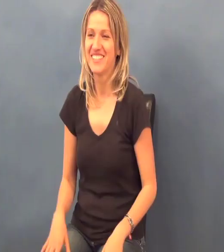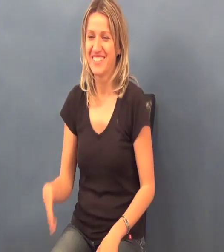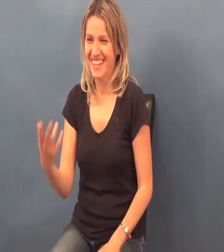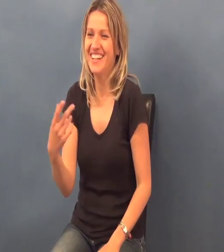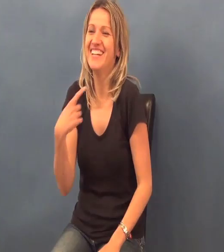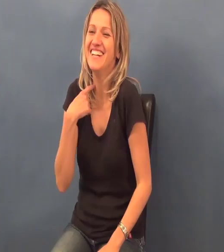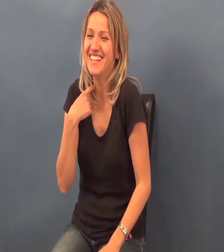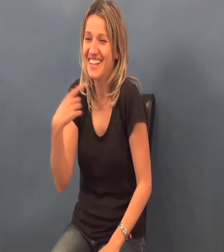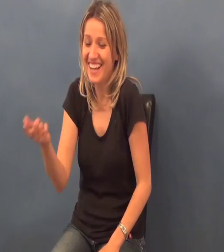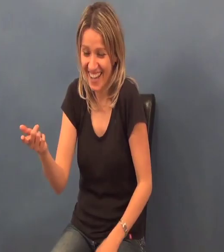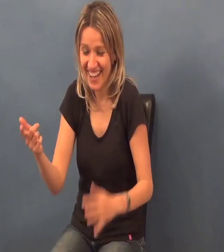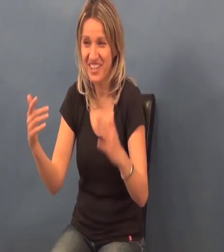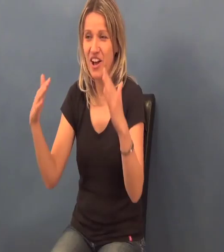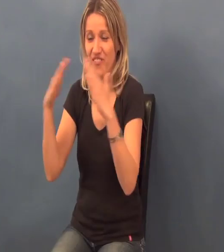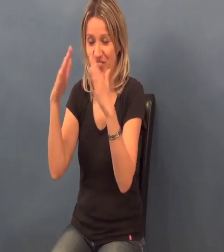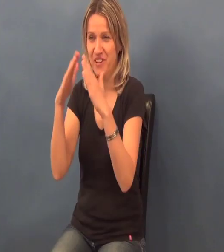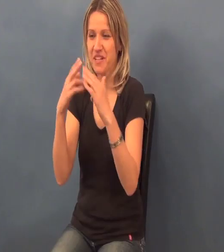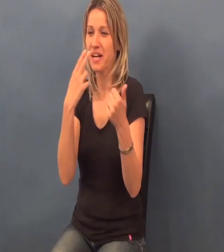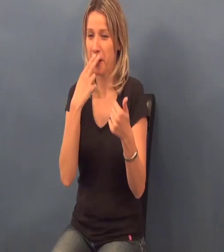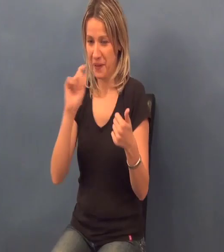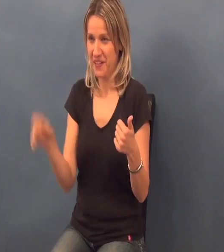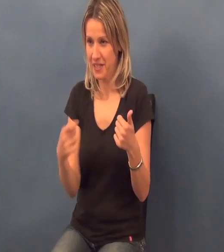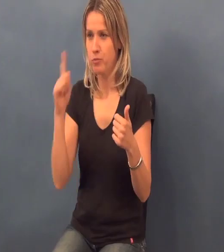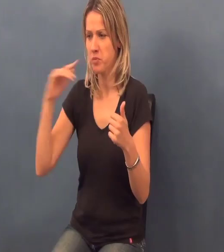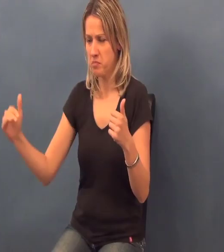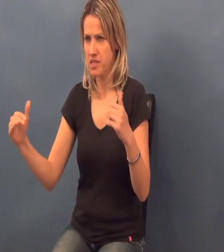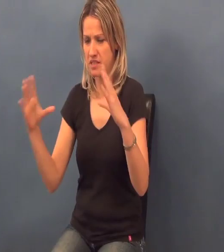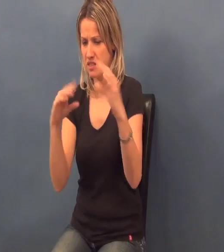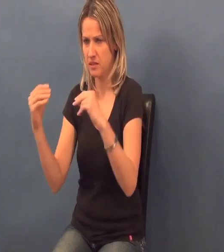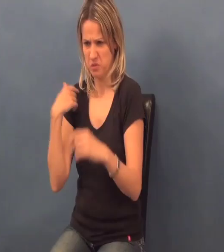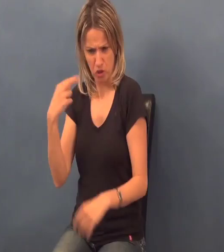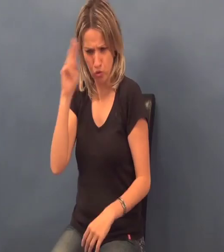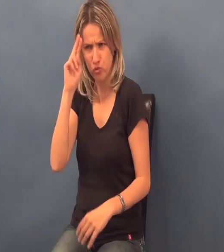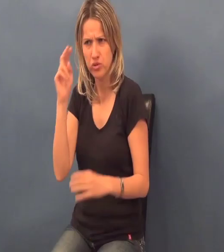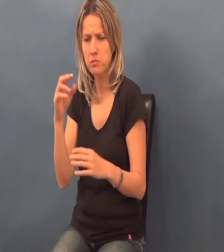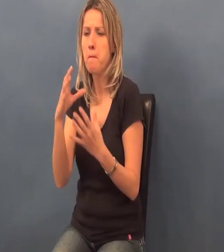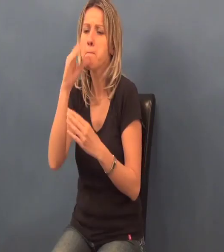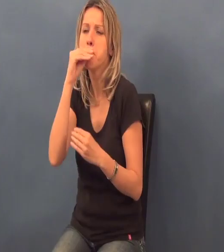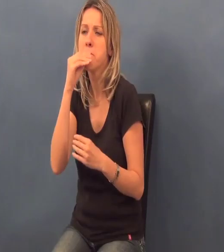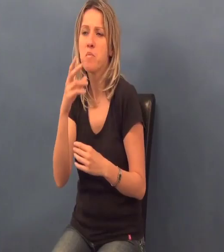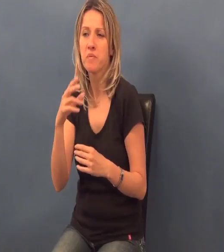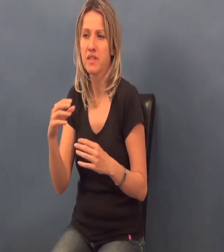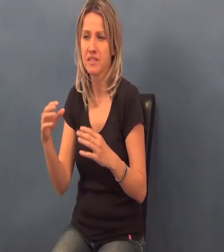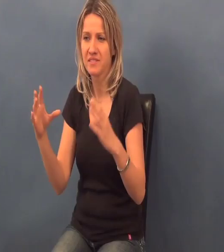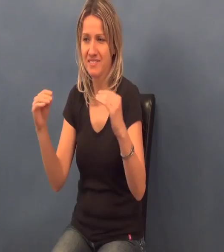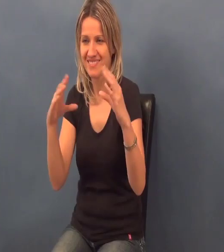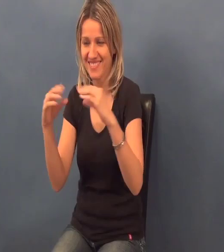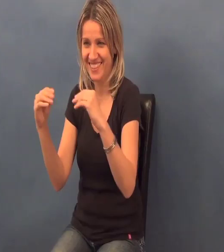To jest śmieszne. Charlie Chaplin i mały chłopiec rozmawiają, są w domu. Nie rozumiem, co mówią. Nie mówią na głos, rozmawiają bez wydawania odgłosów.